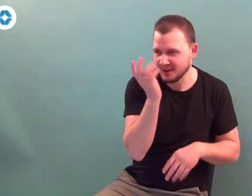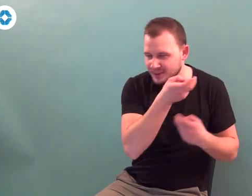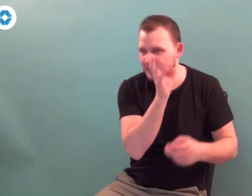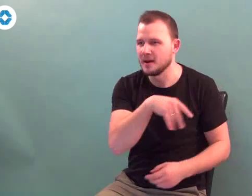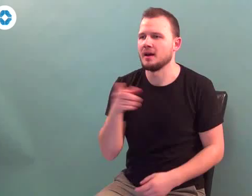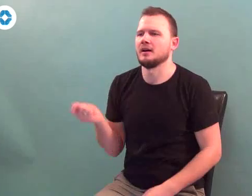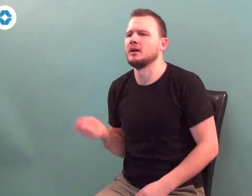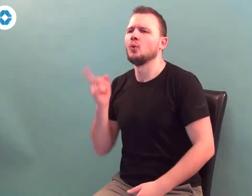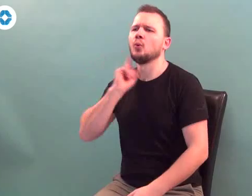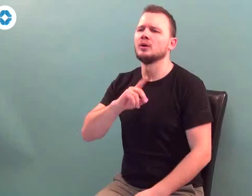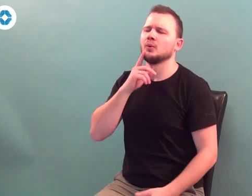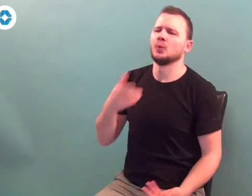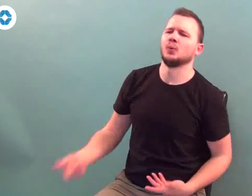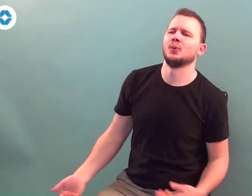Charlie Chaplin udaje, że po prostu sobie idzie.